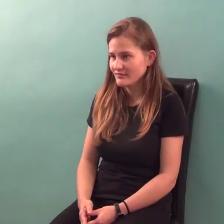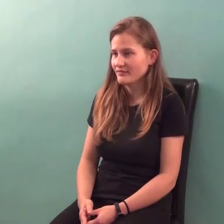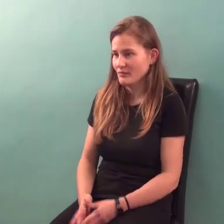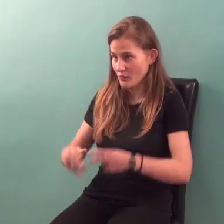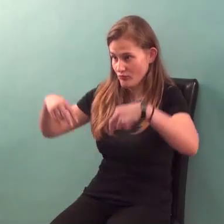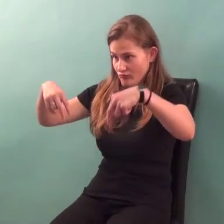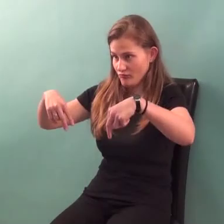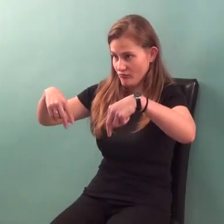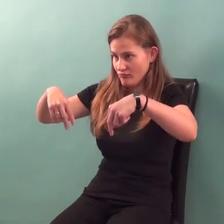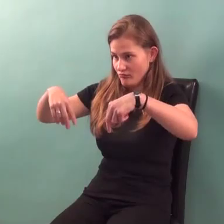Stoją obok siebie?